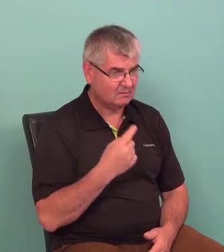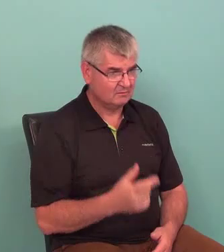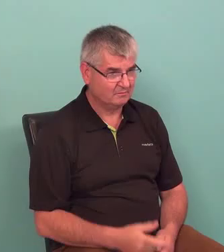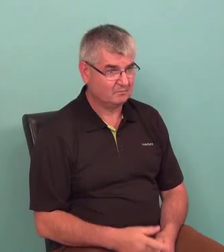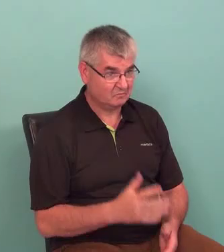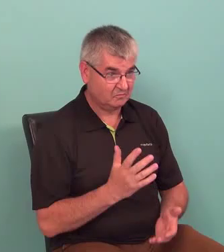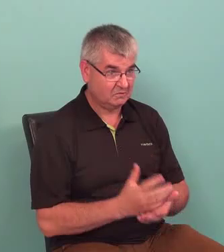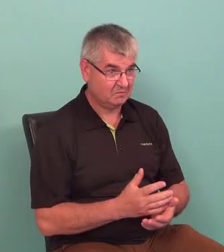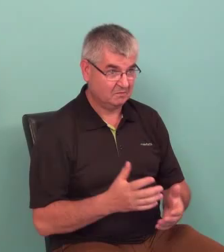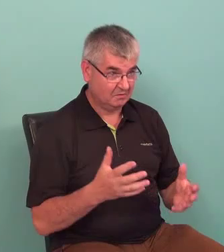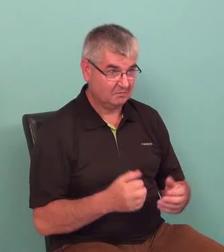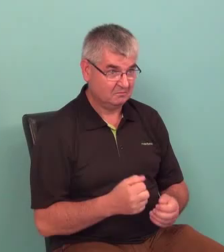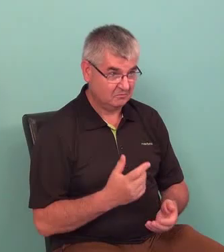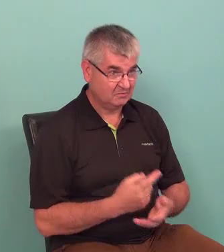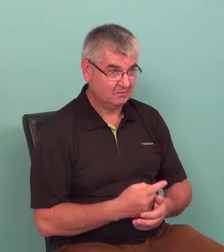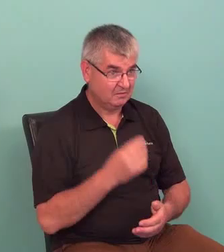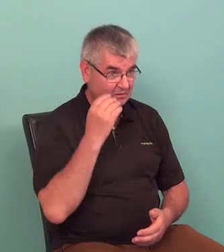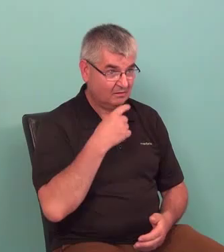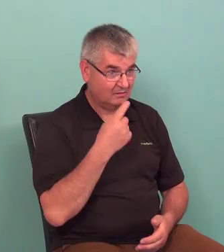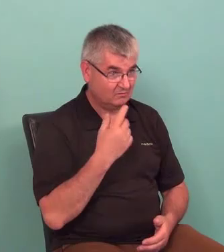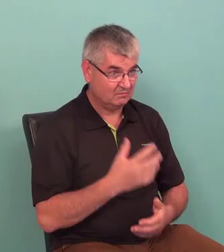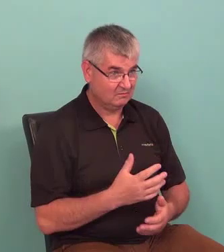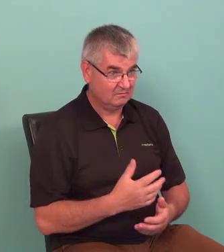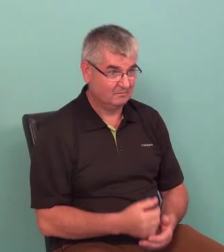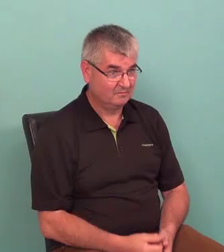Czy już udało mi się zdać egzamin z języka?